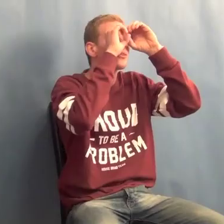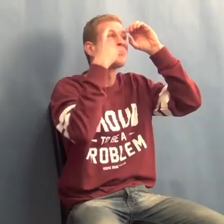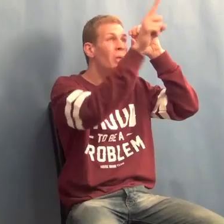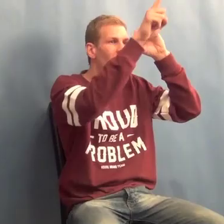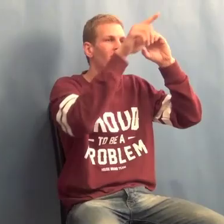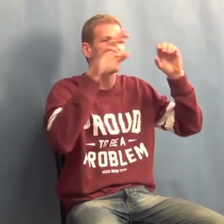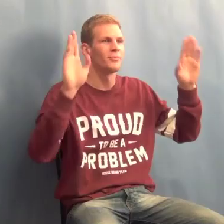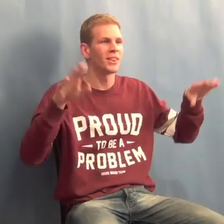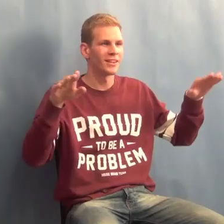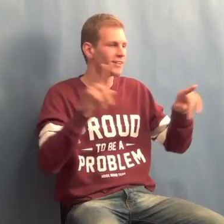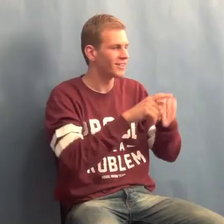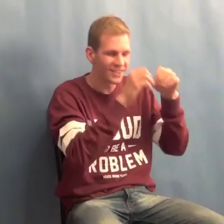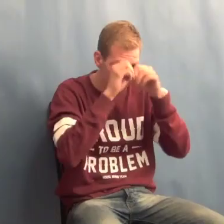Jest, zauważył ptaka, a ten tak samo patrzył przez lornetkę.